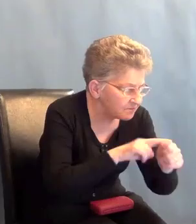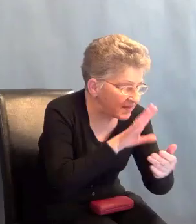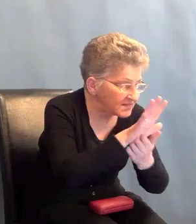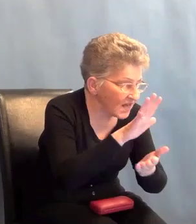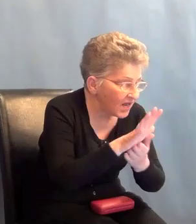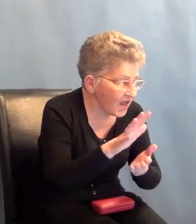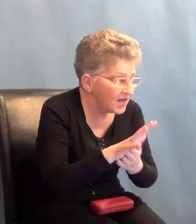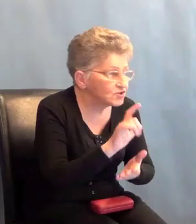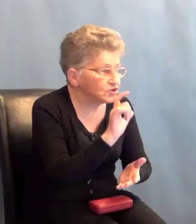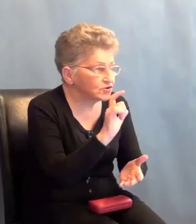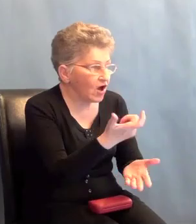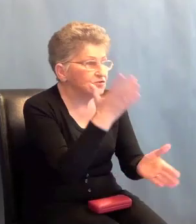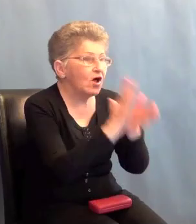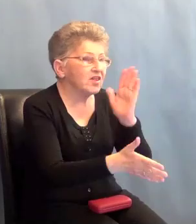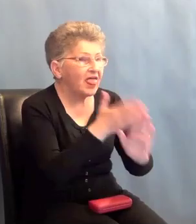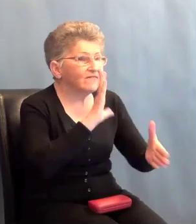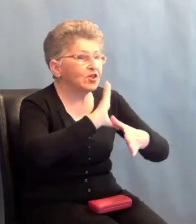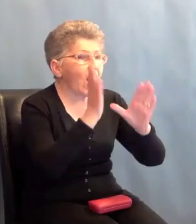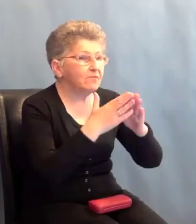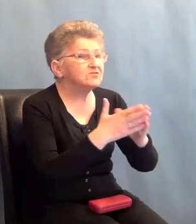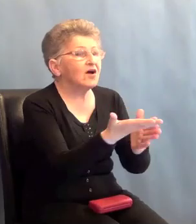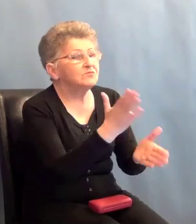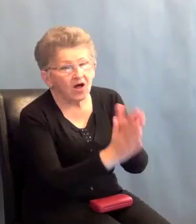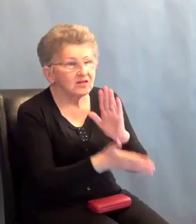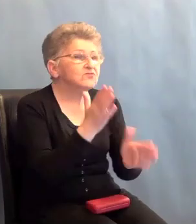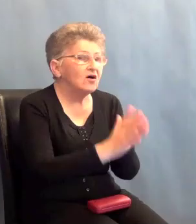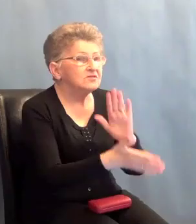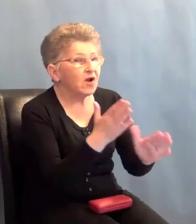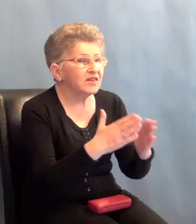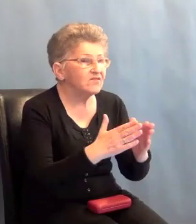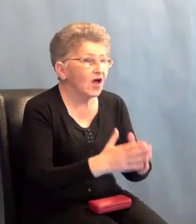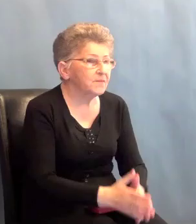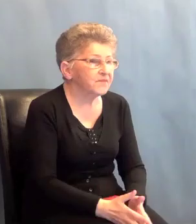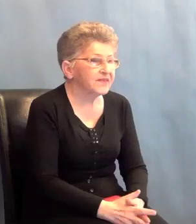Piętnastego masz porządki w domu, co będziesz sprzątać?